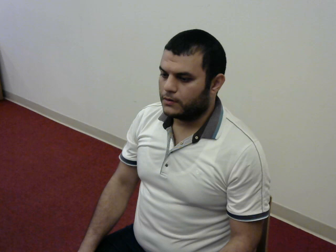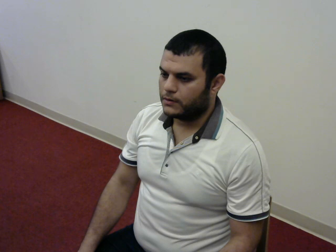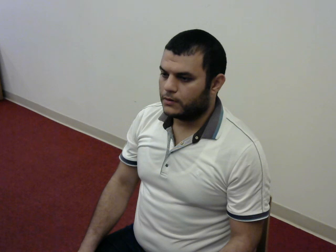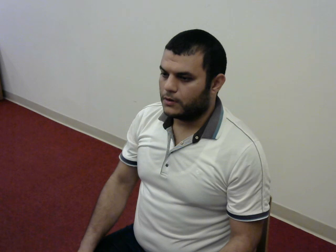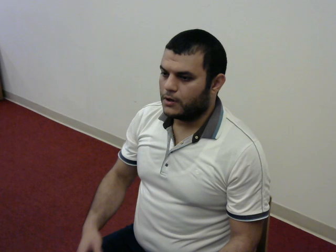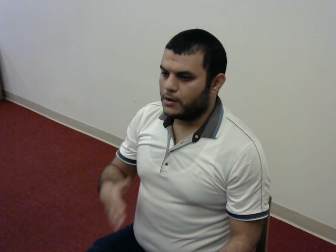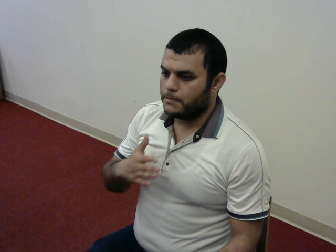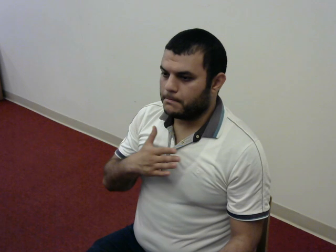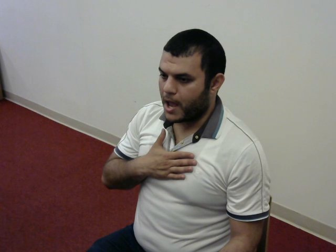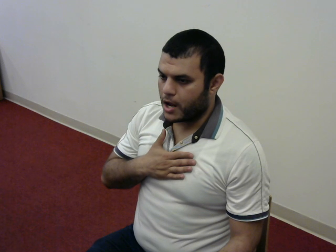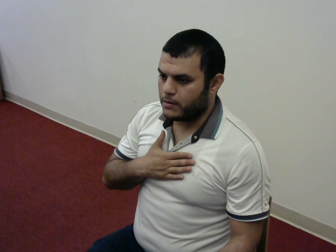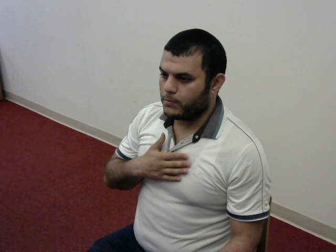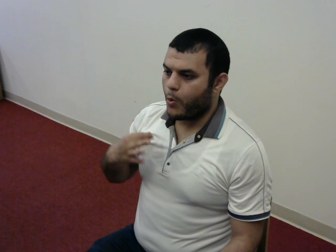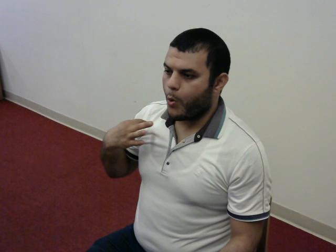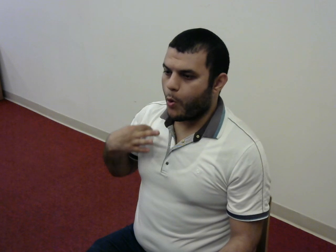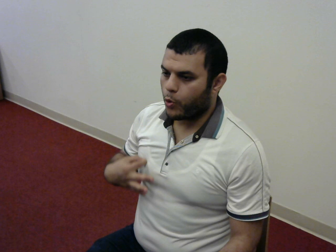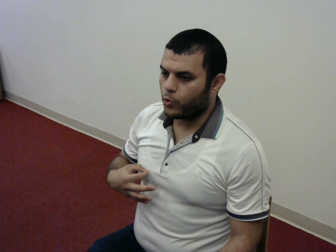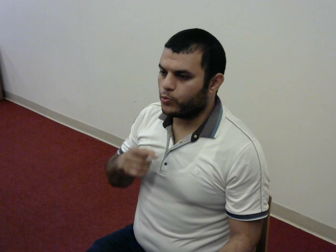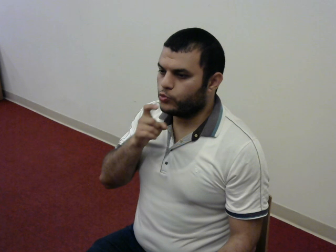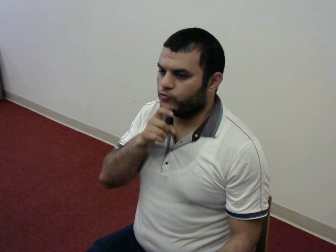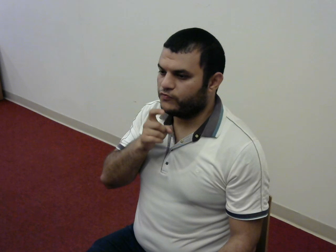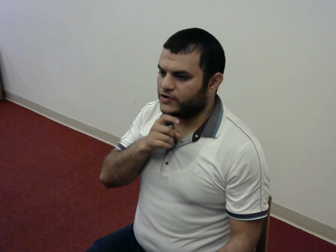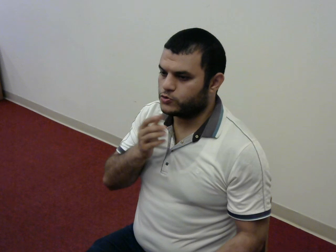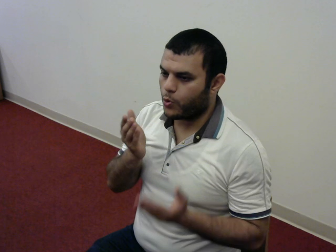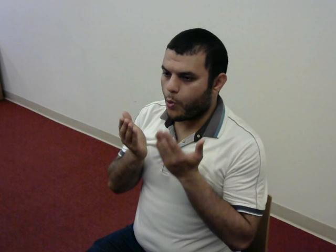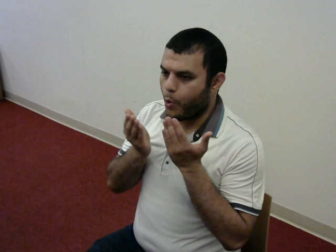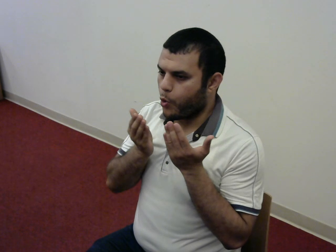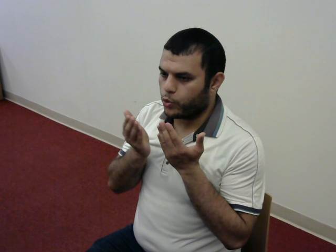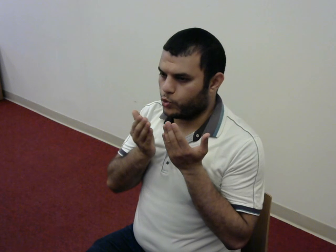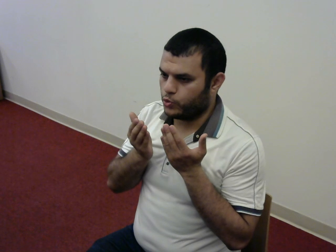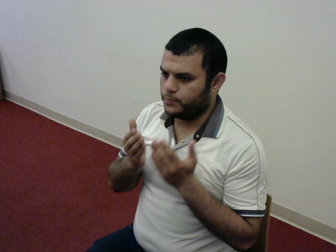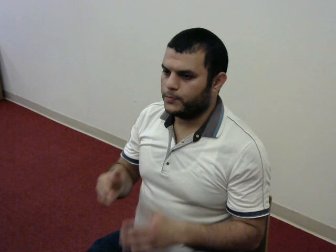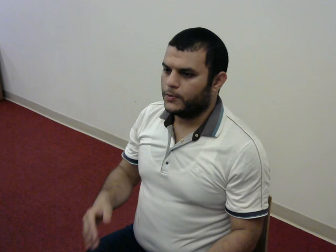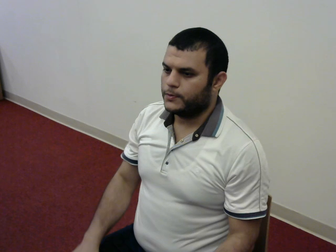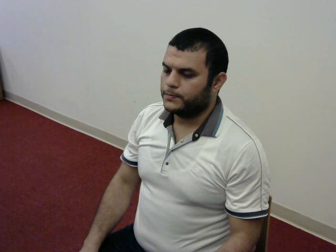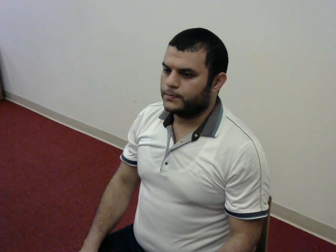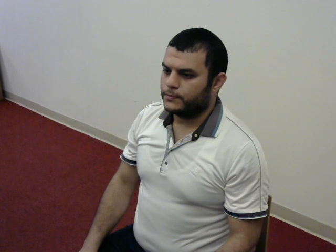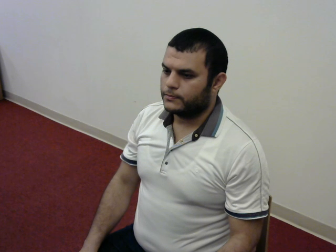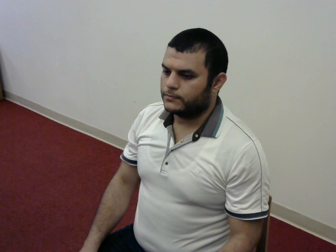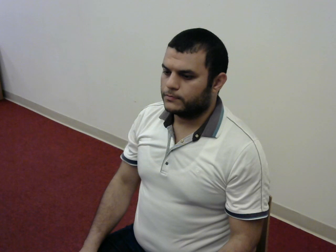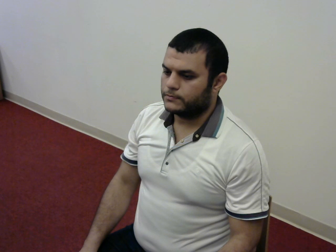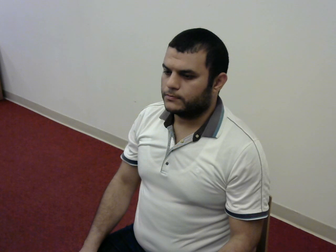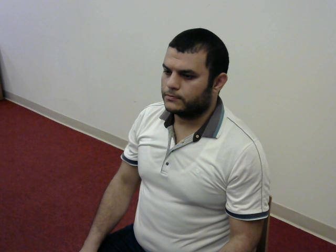Mənim oğlum universitetdə oxuyur